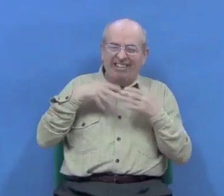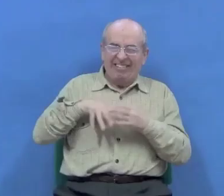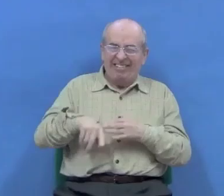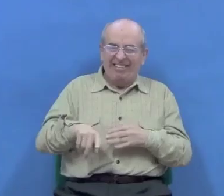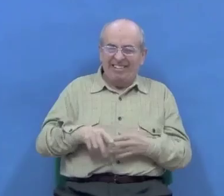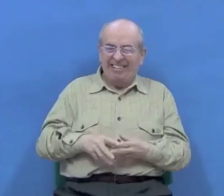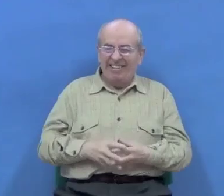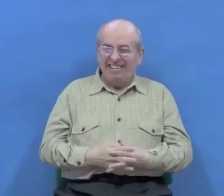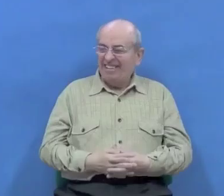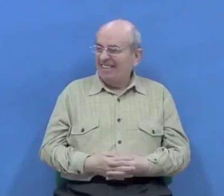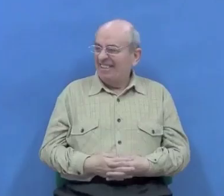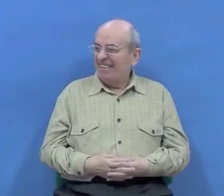Kot cały mokry uciekł.